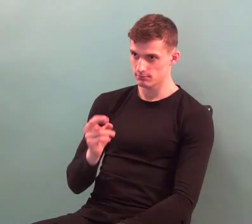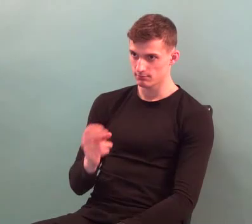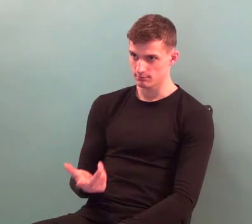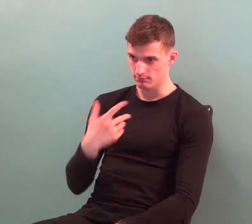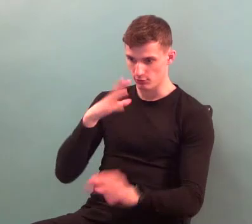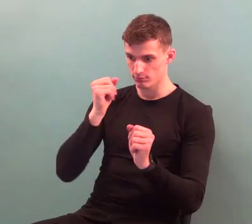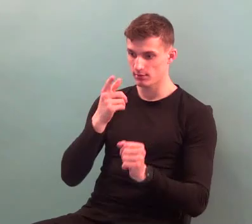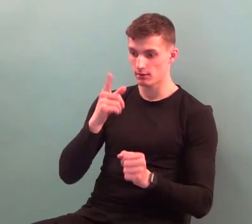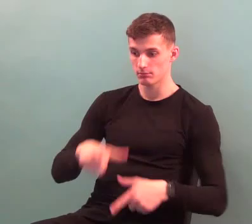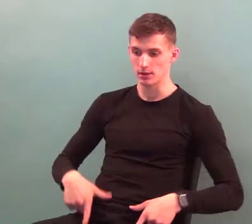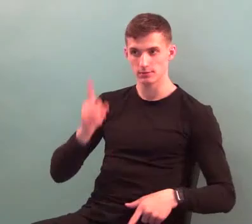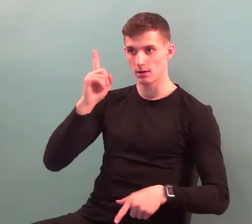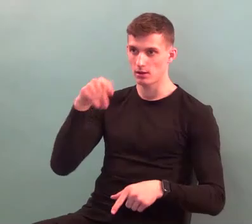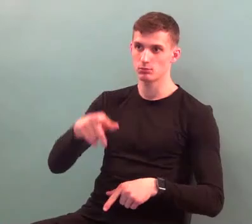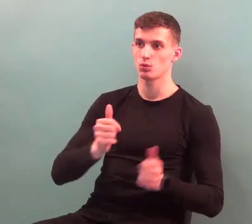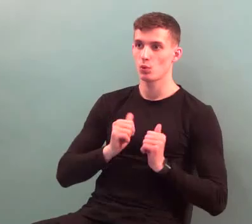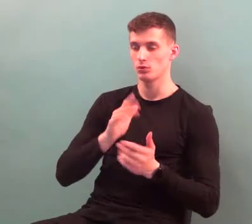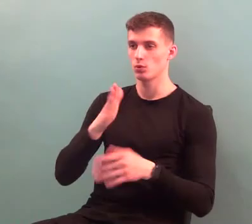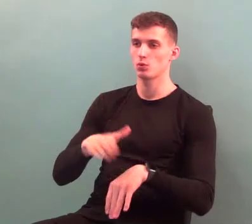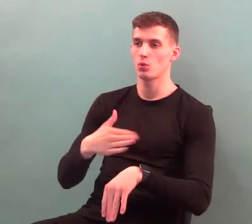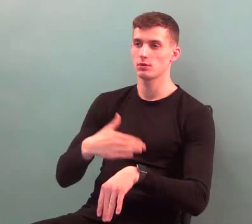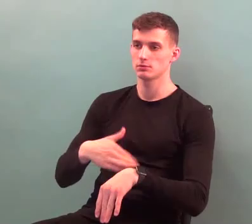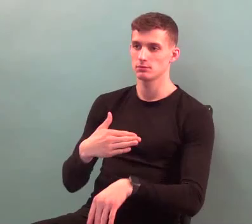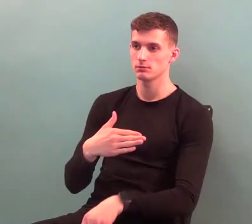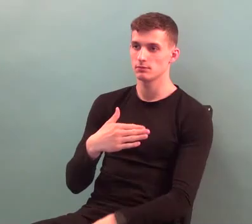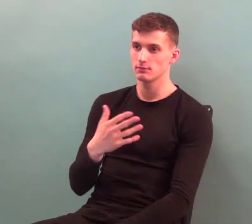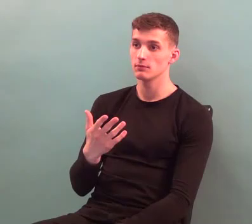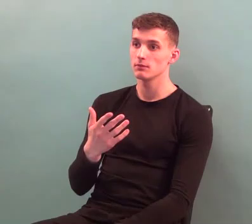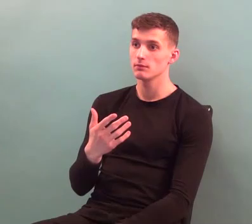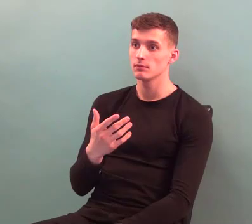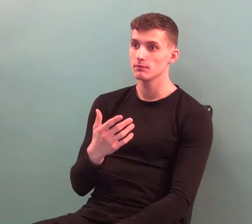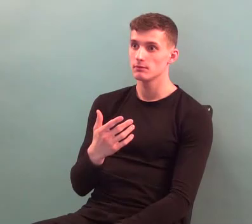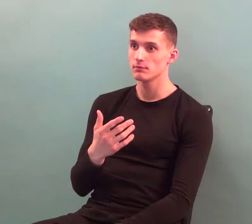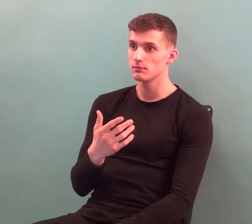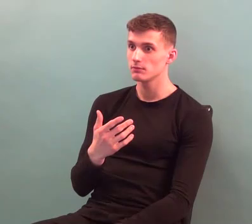Tak odbieram, że skoro jest zakaz noszenia majtek, to znaczy, że to jest dla turystów, którzy są naturystami.